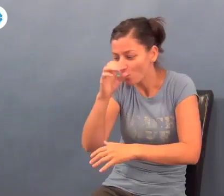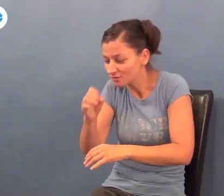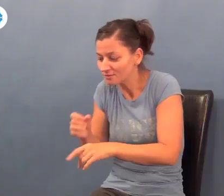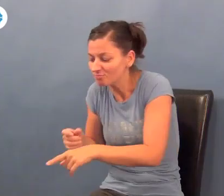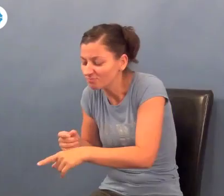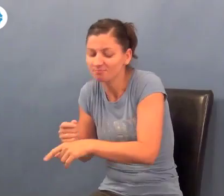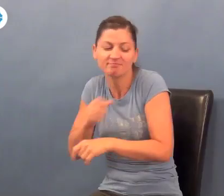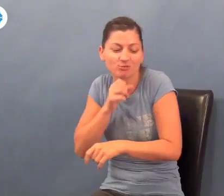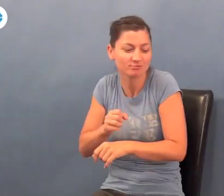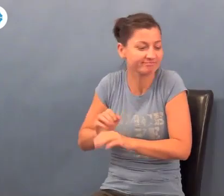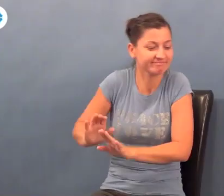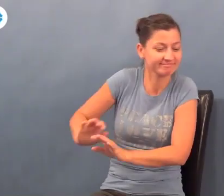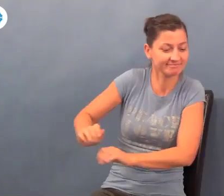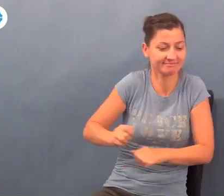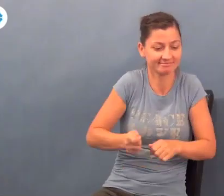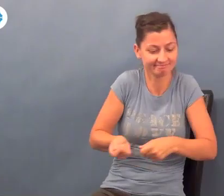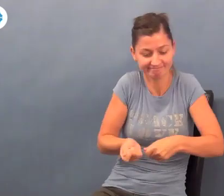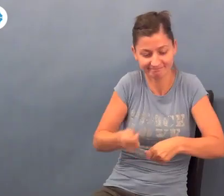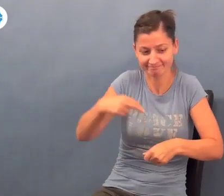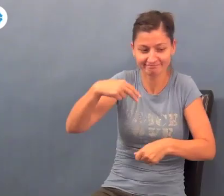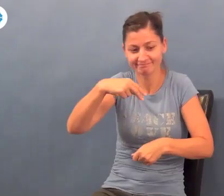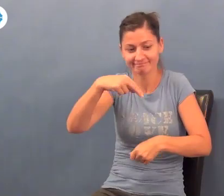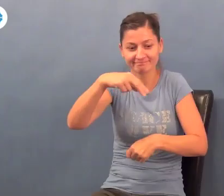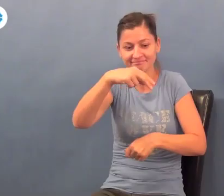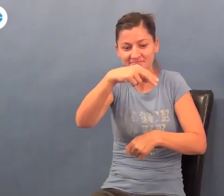Ale jednak zrezygnowała i poszła dalej.